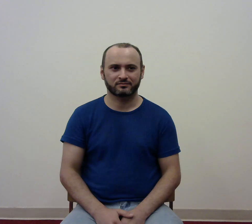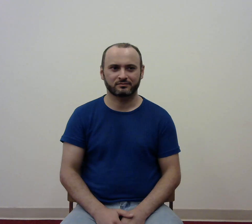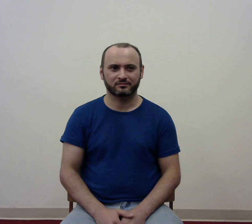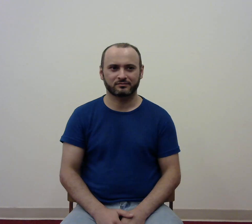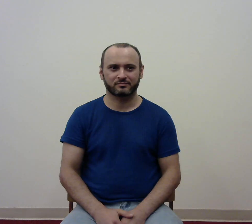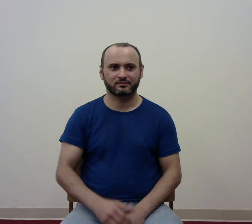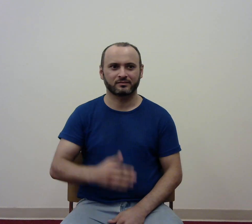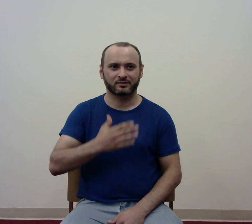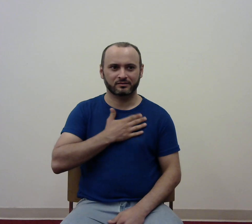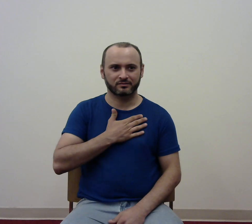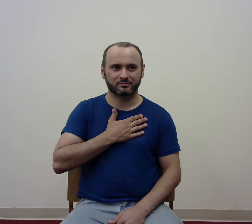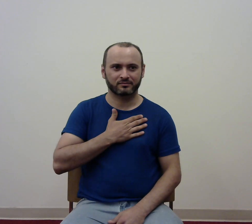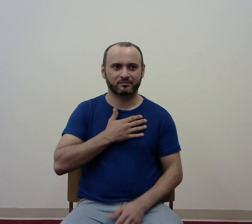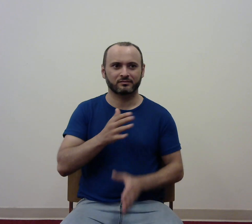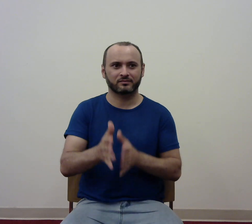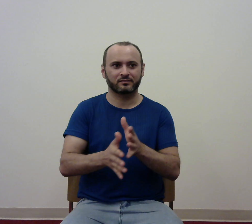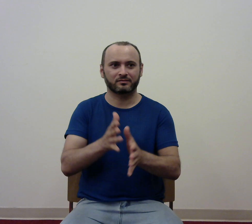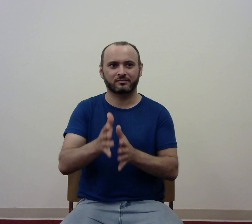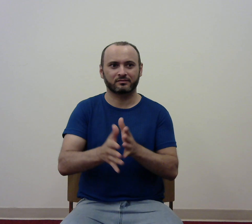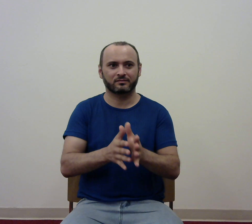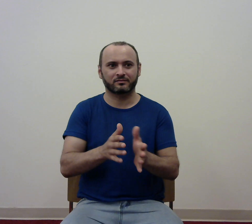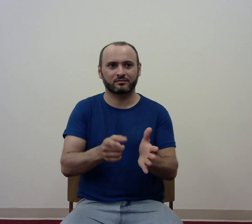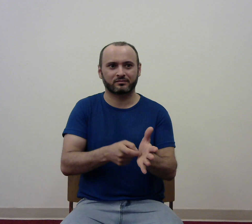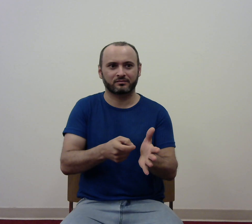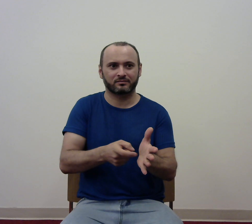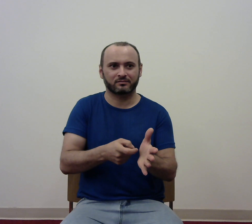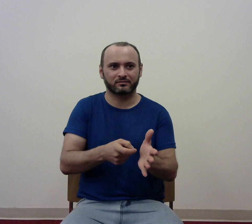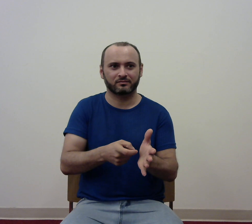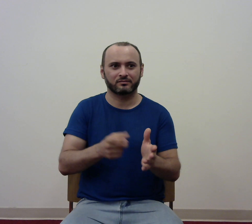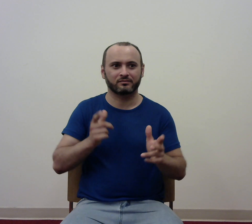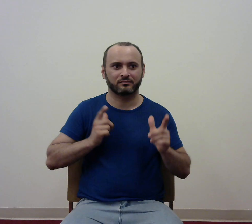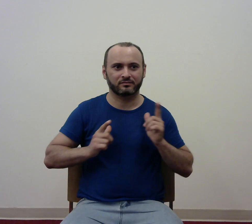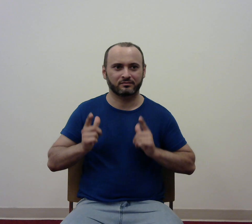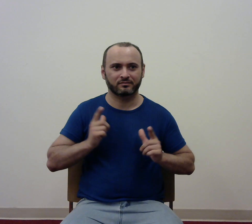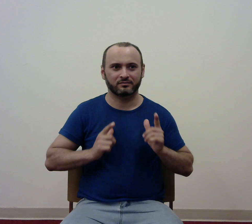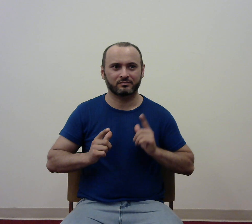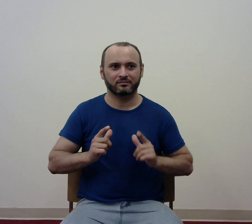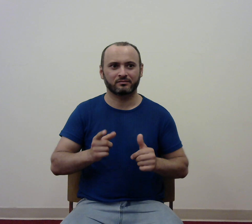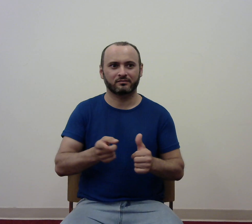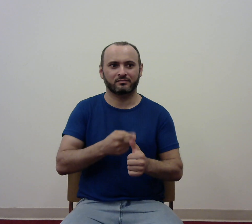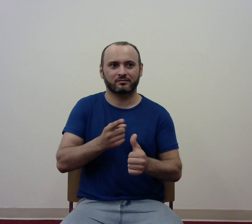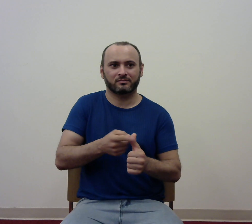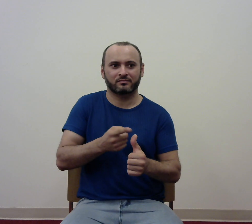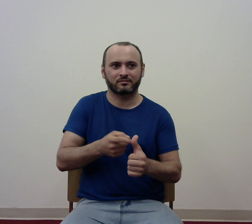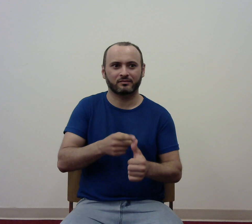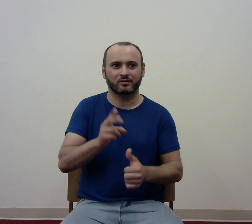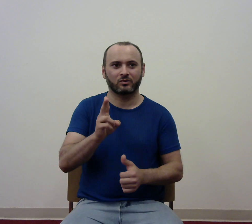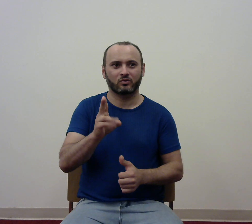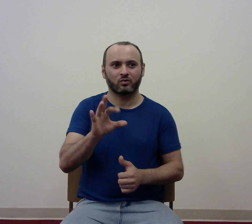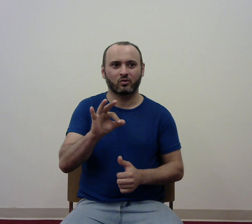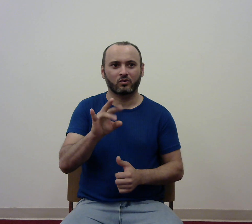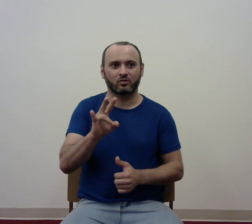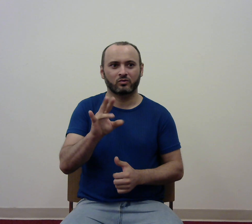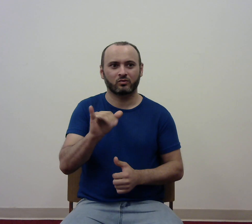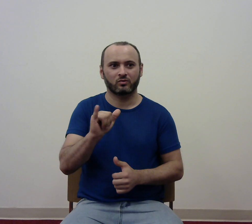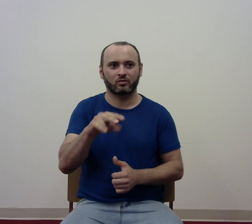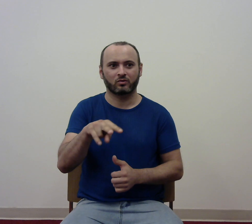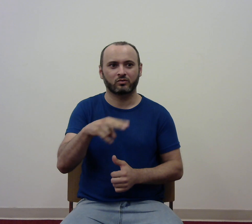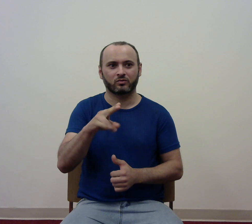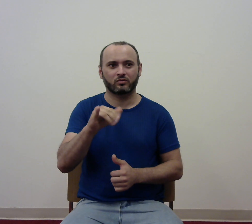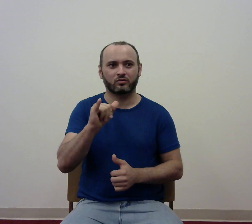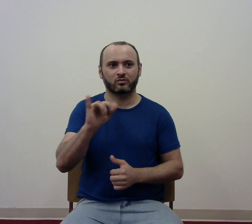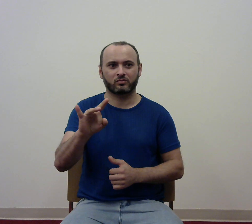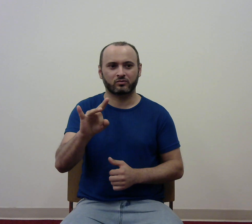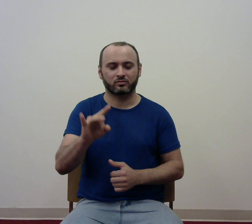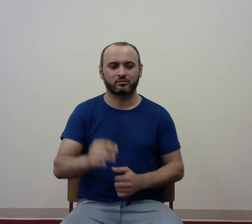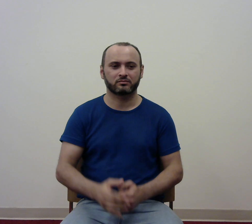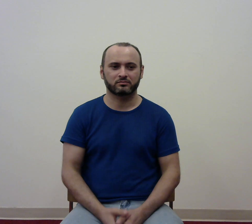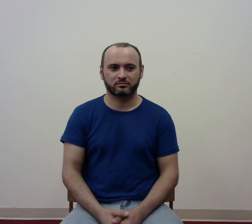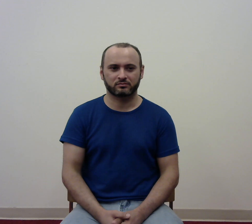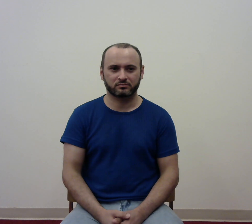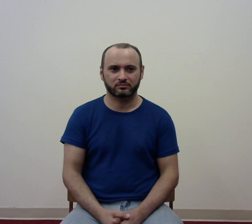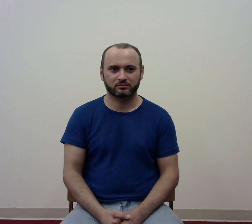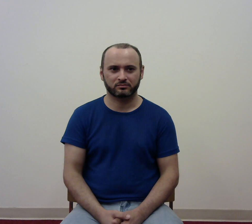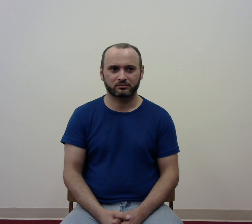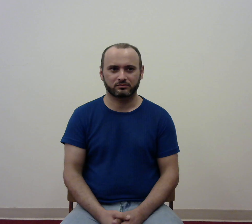Mənim işarə dili müəlliməmin adı Könüldür